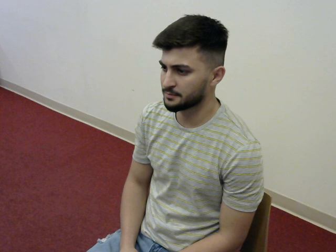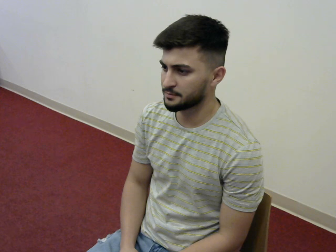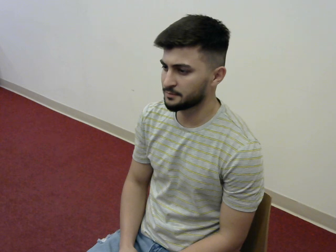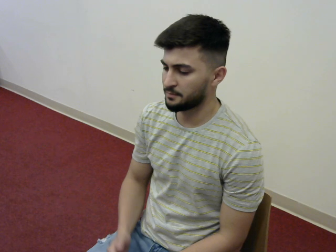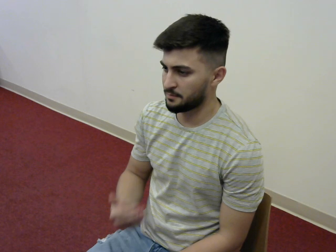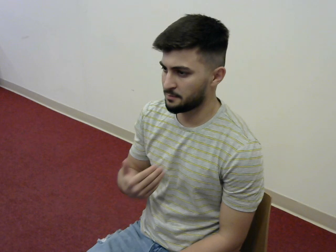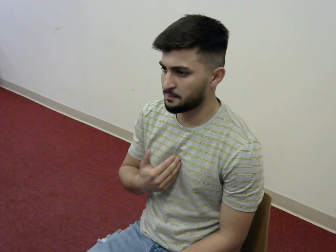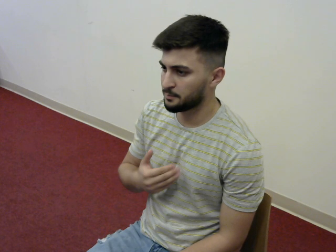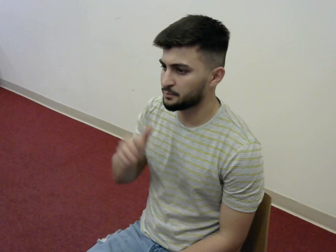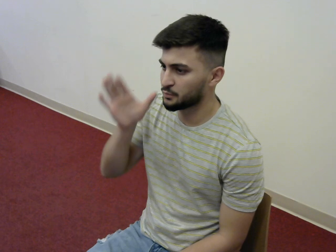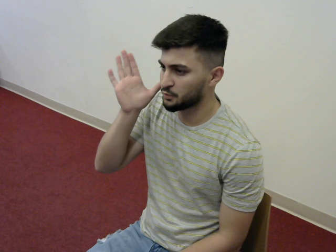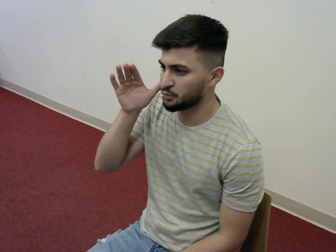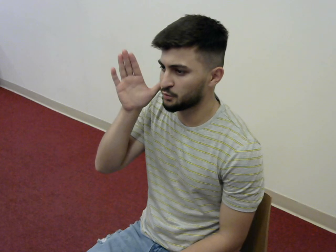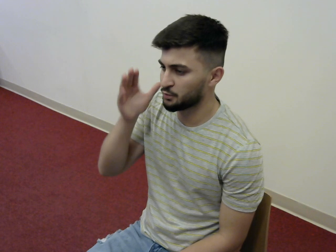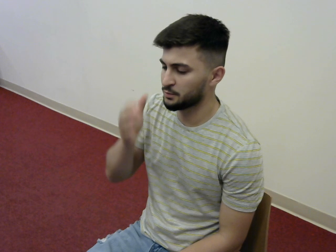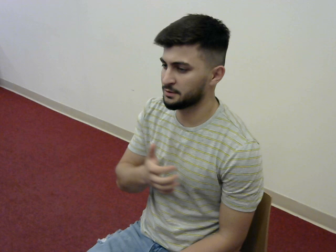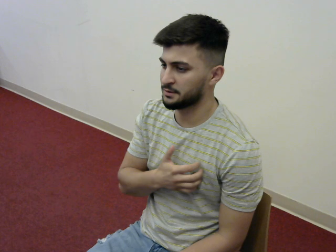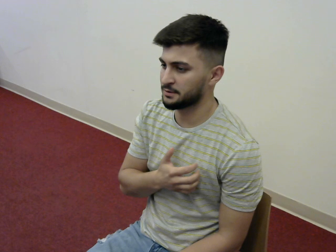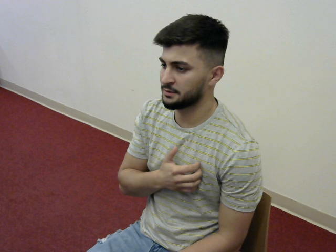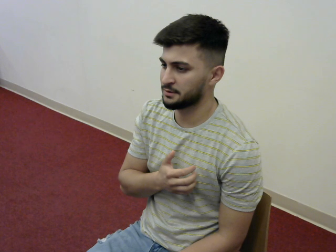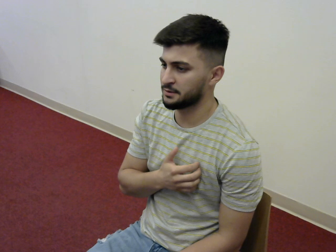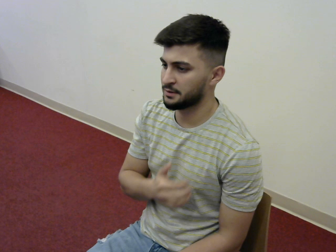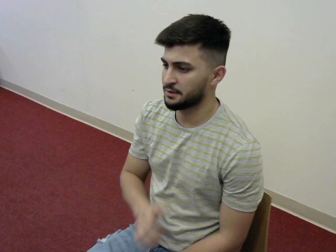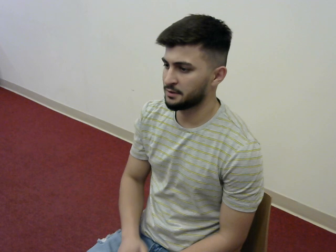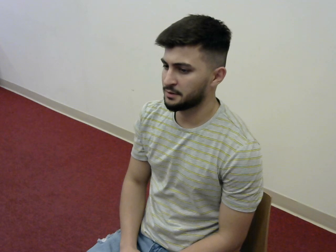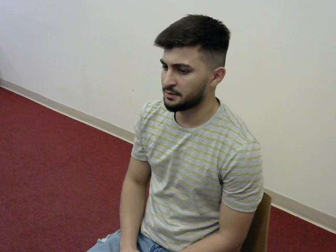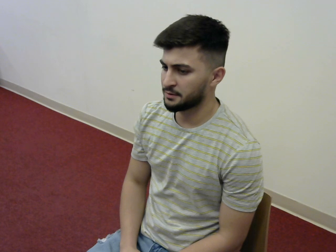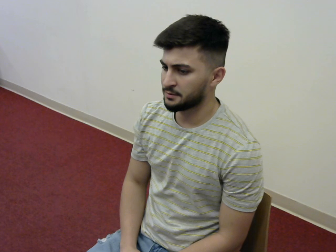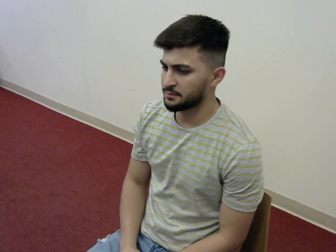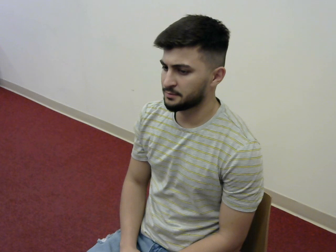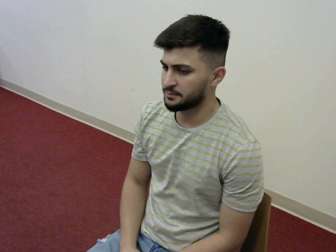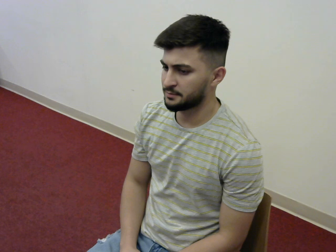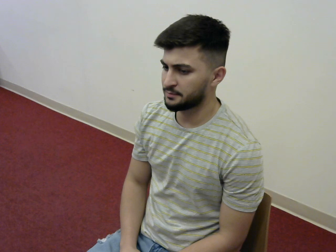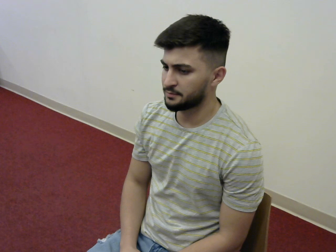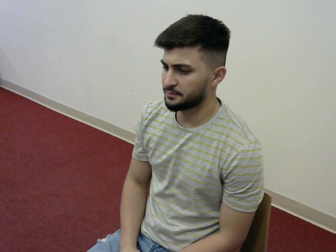Mən su istəyirəm